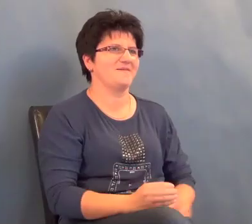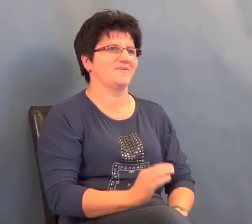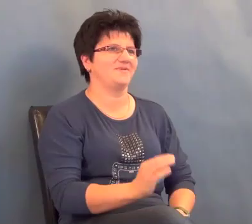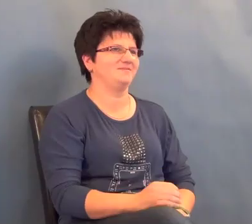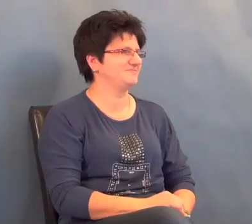Dobrze.